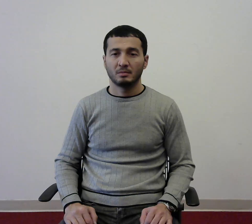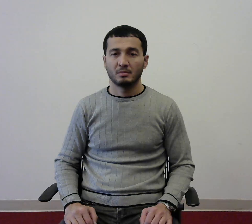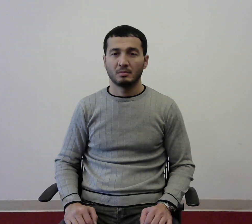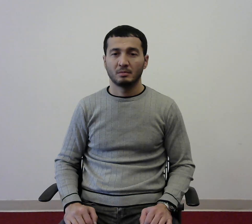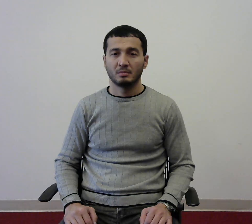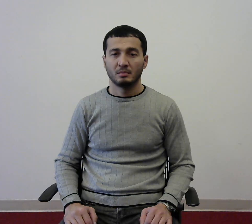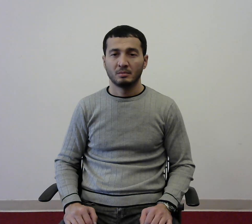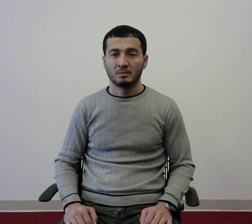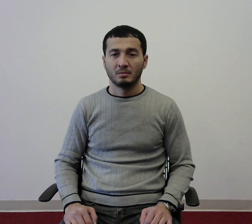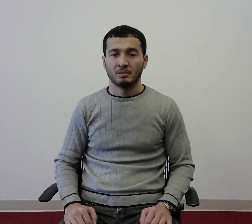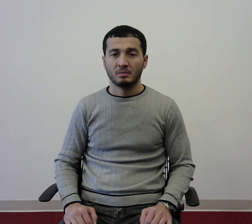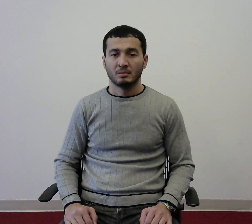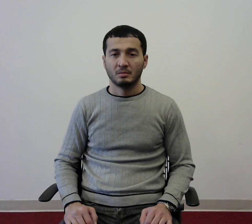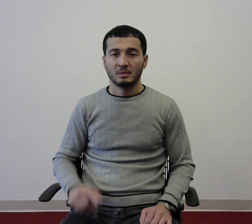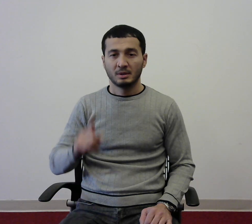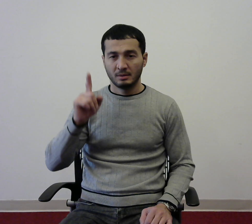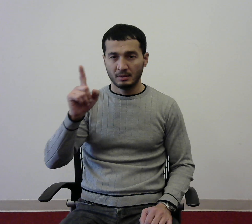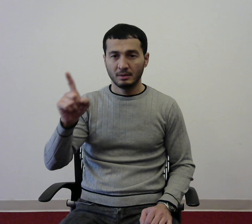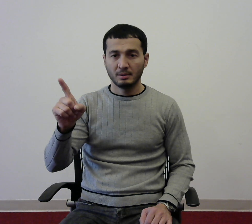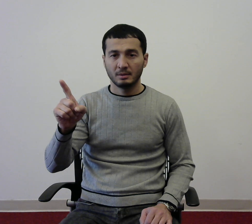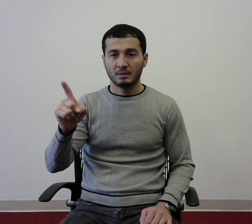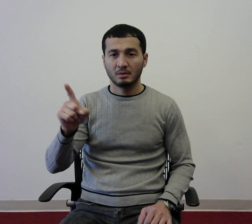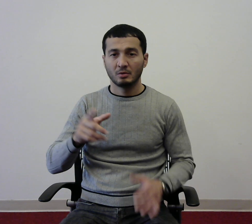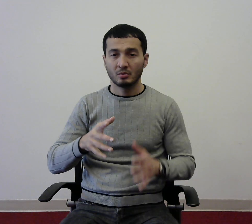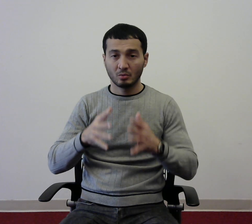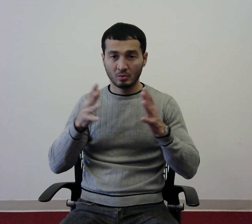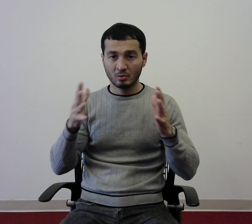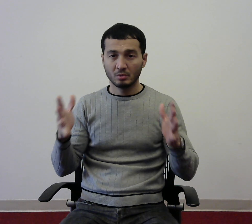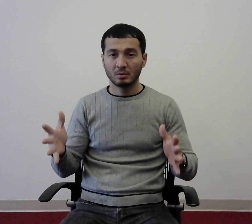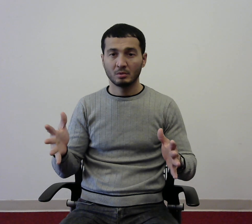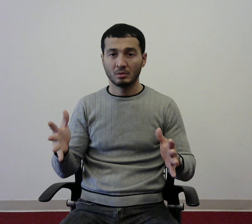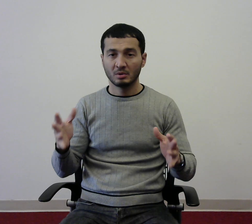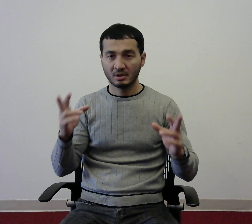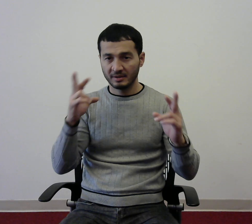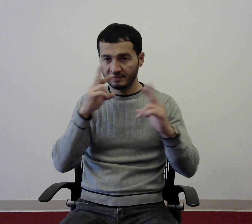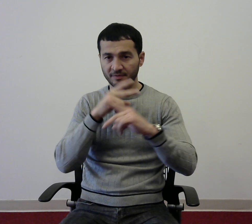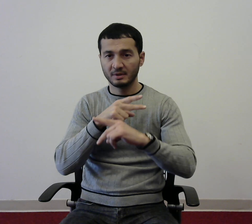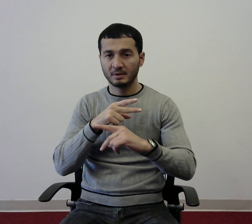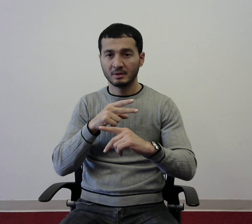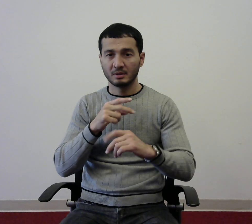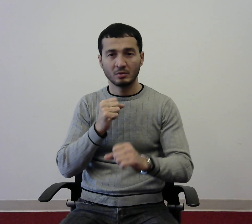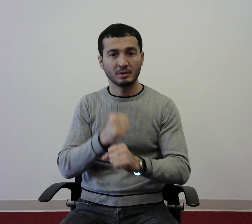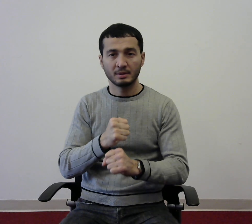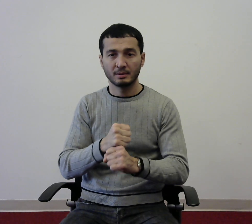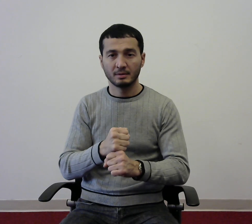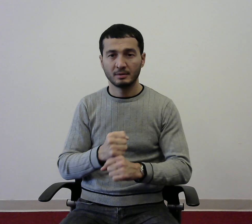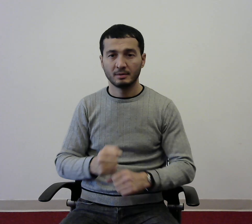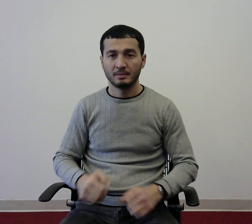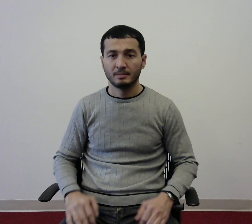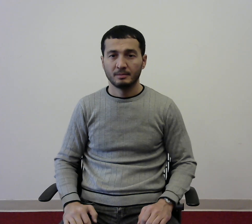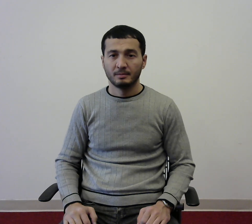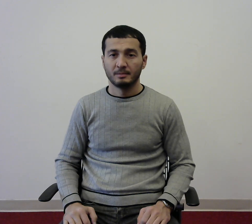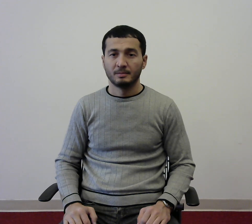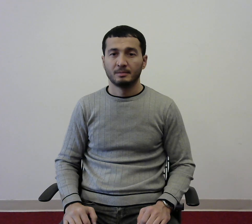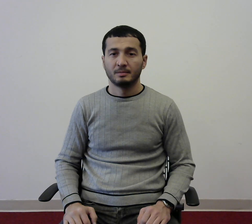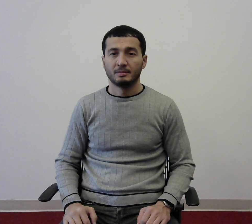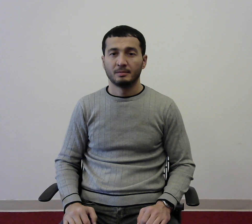O böyük səhv edib